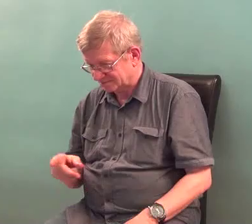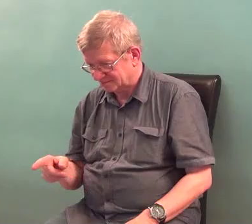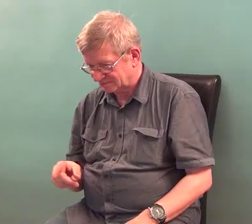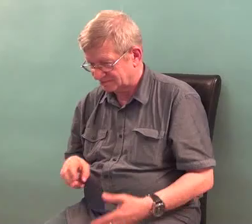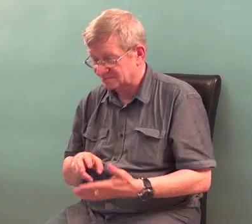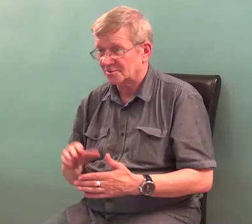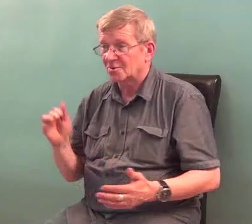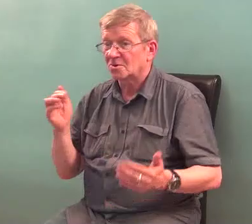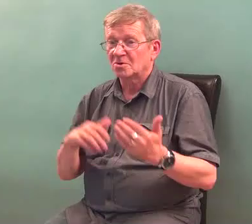Idę w góry.